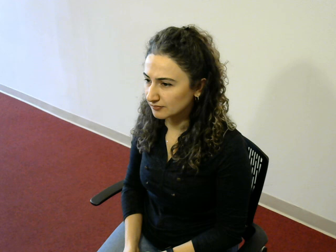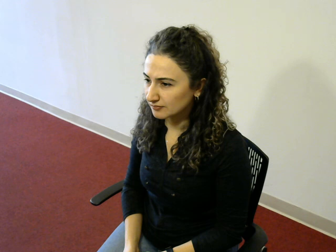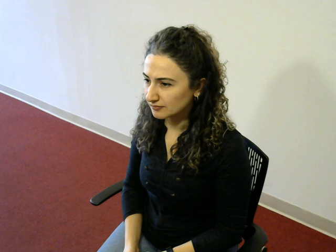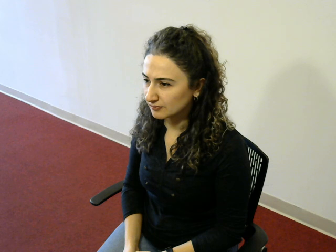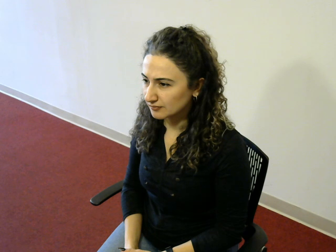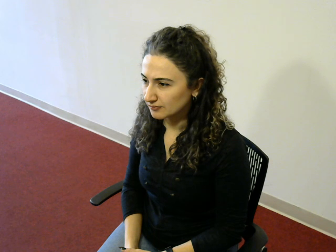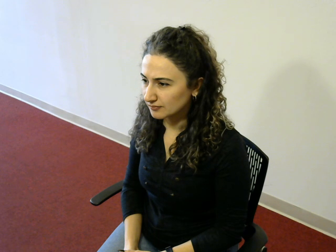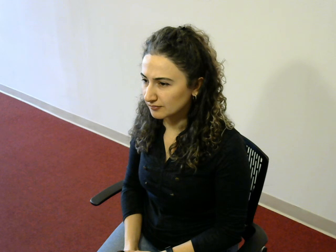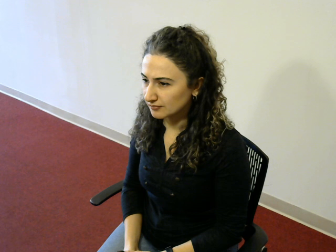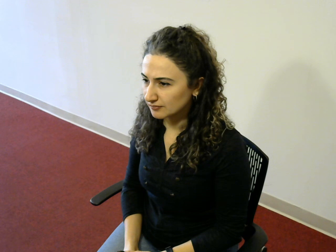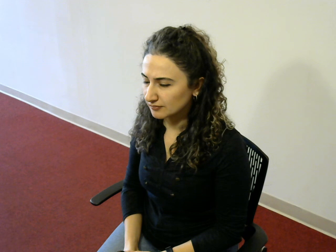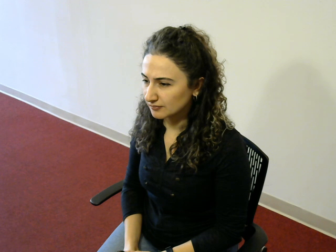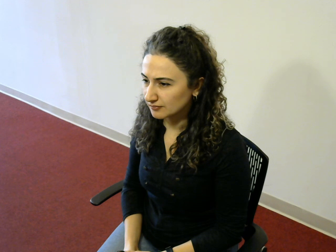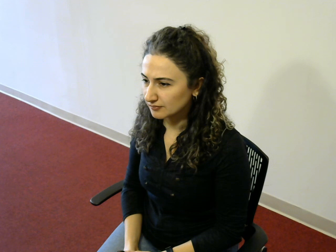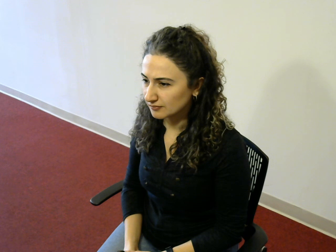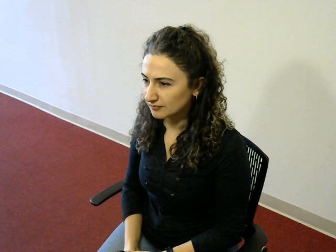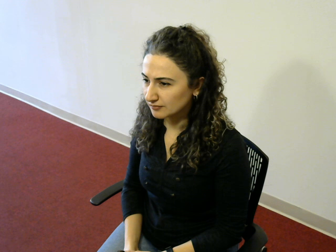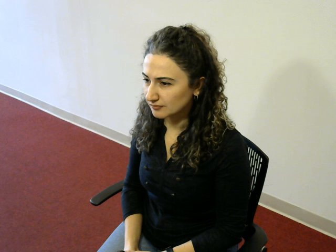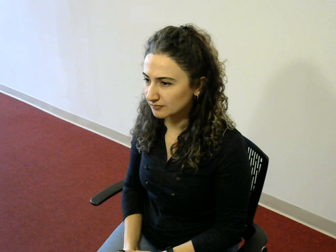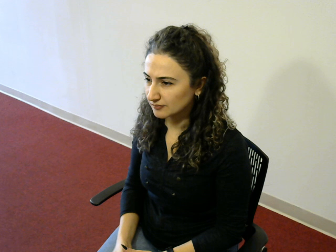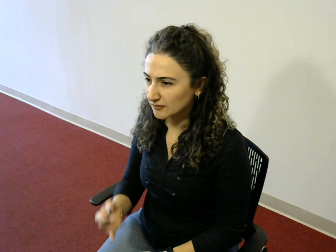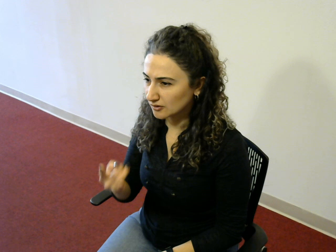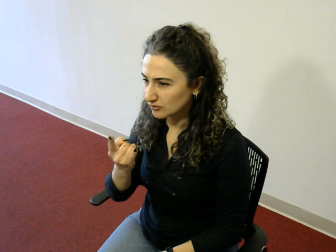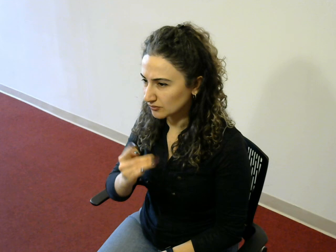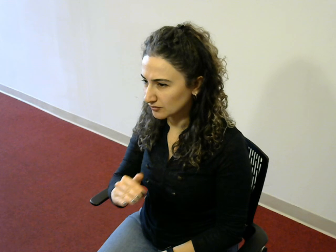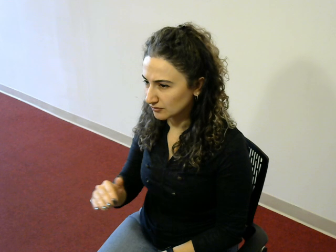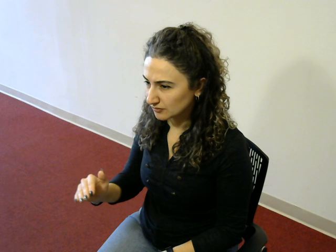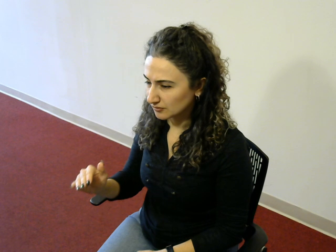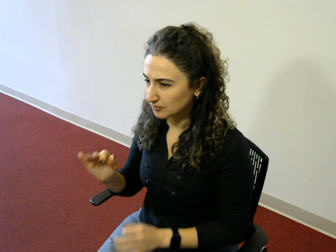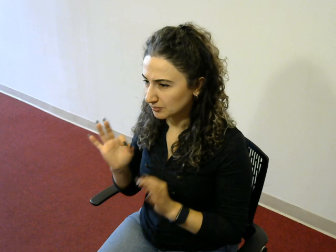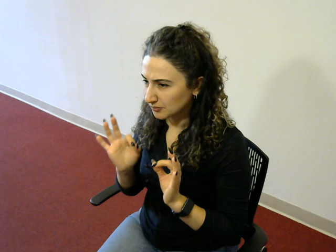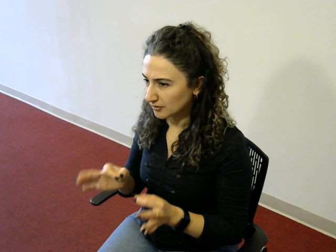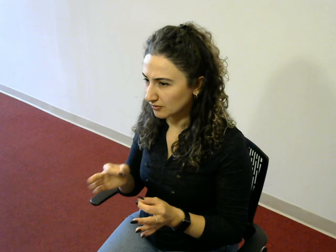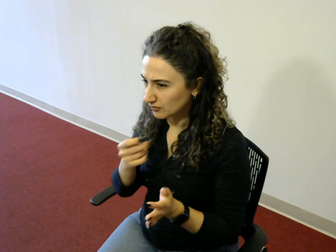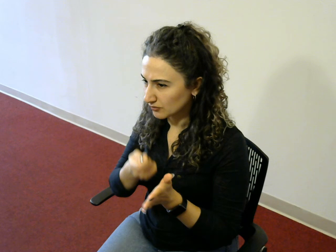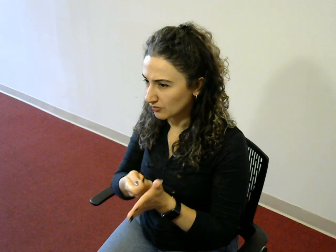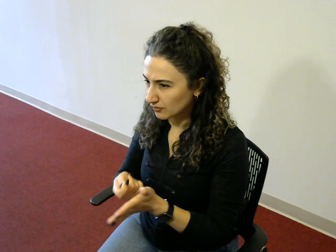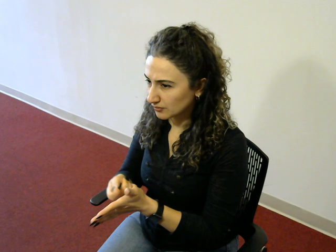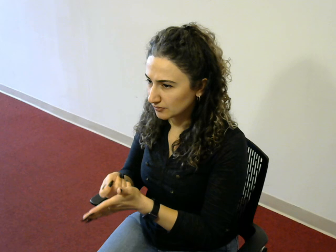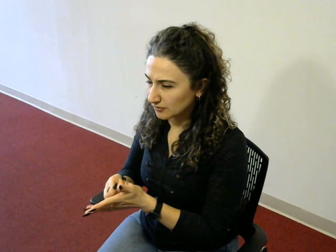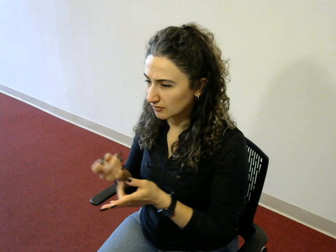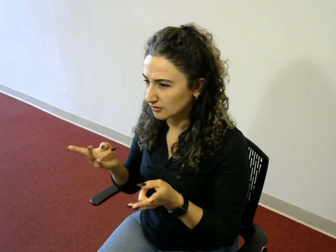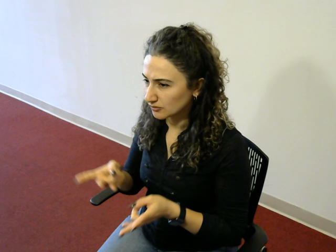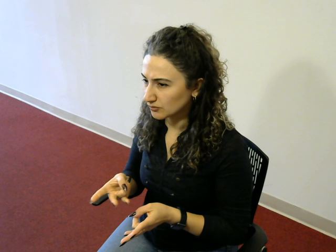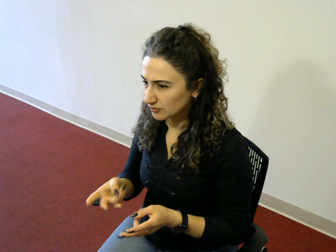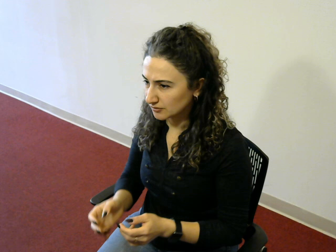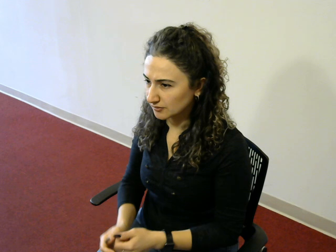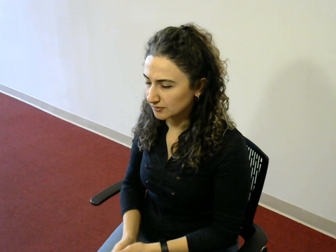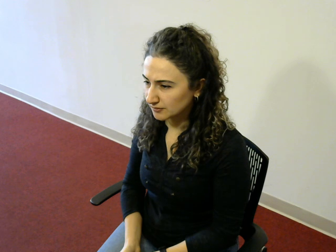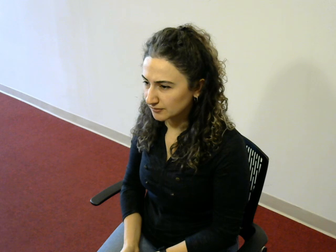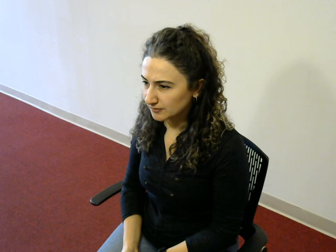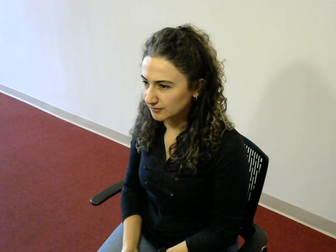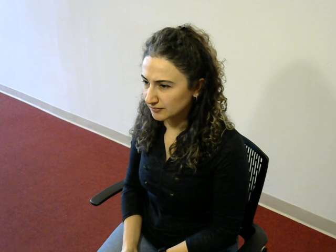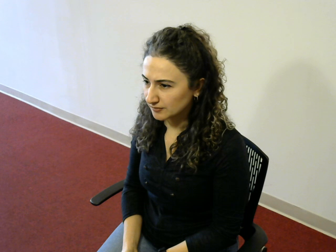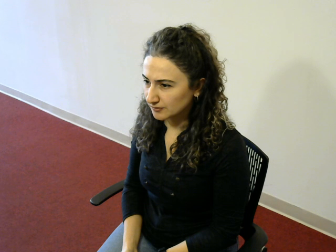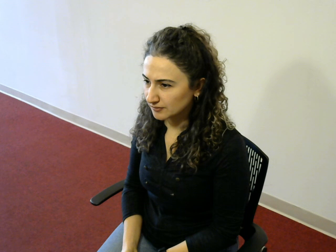Uşaqları düzgün qidalandırmaq lazımdır